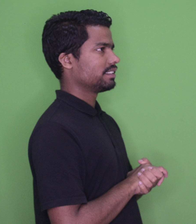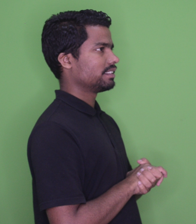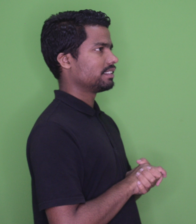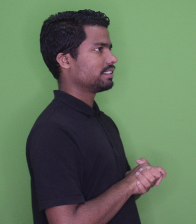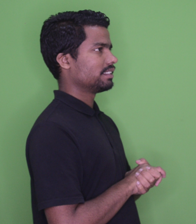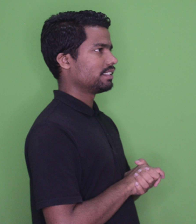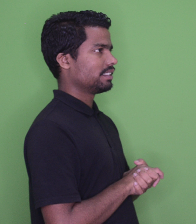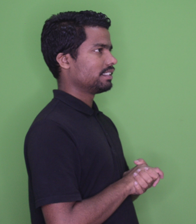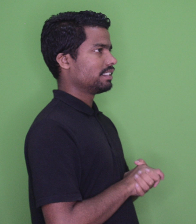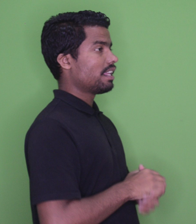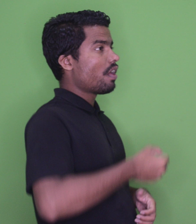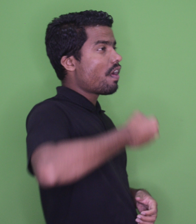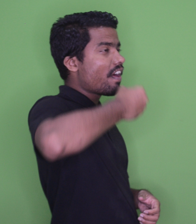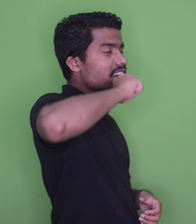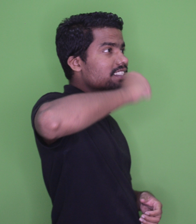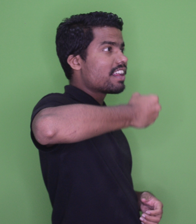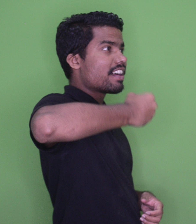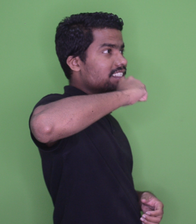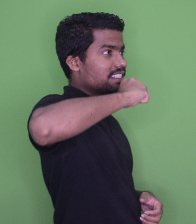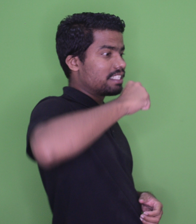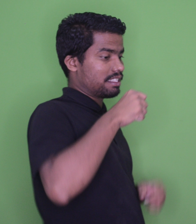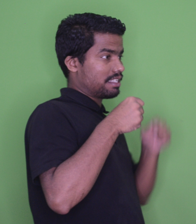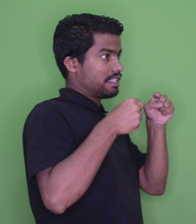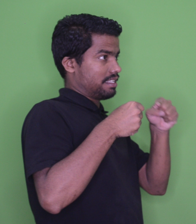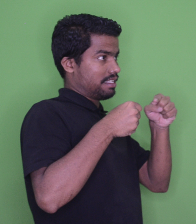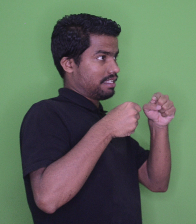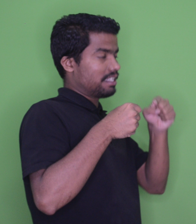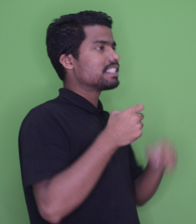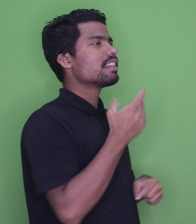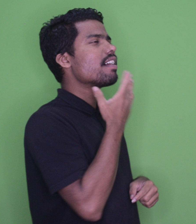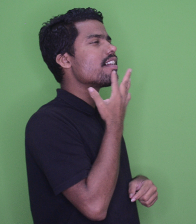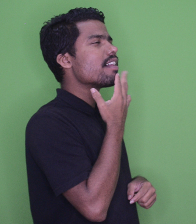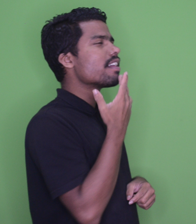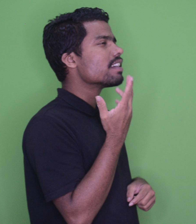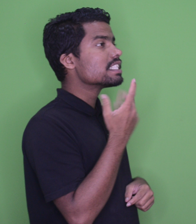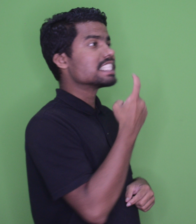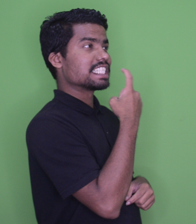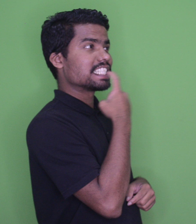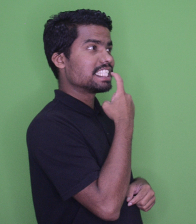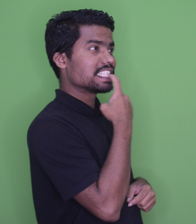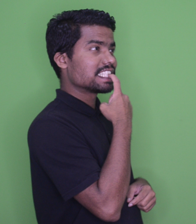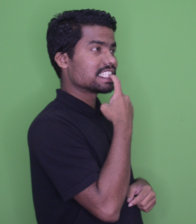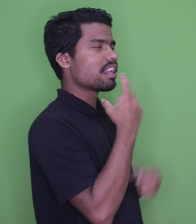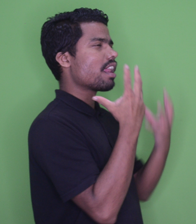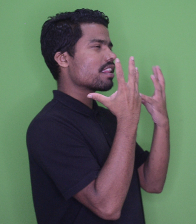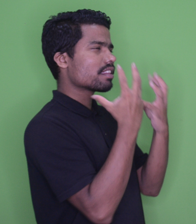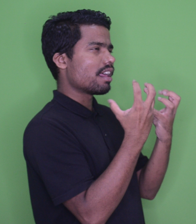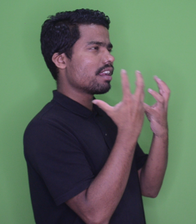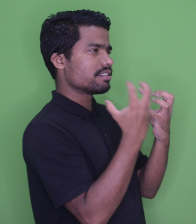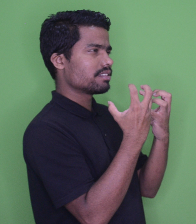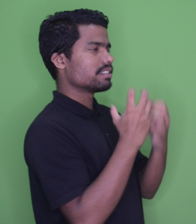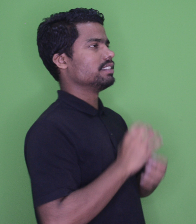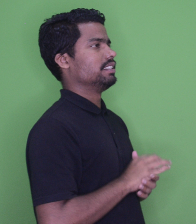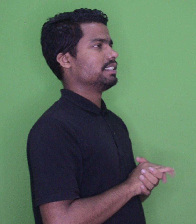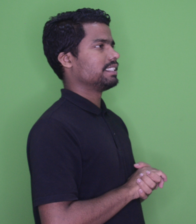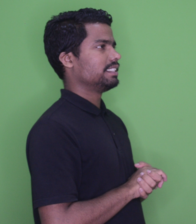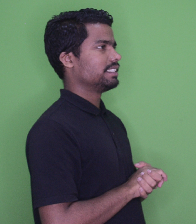cup is of white colour